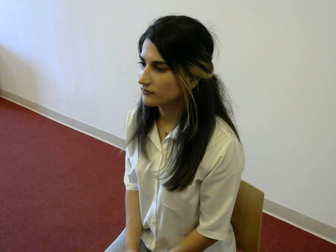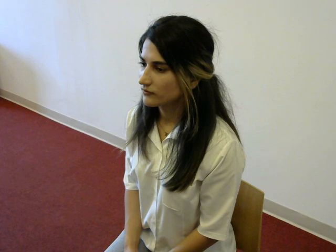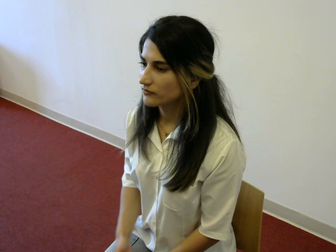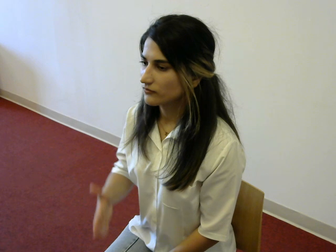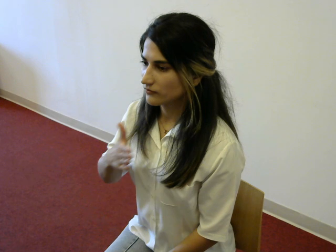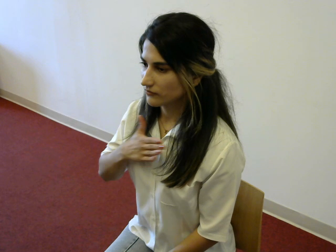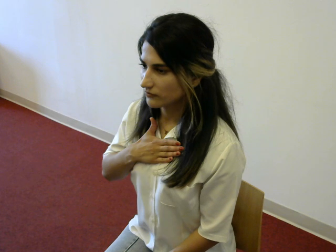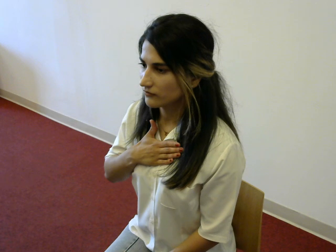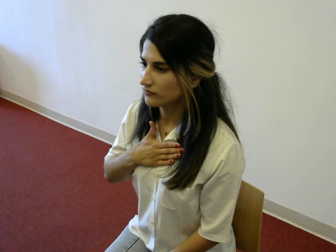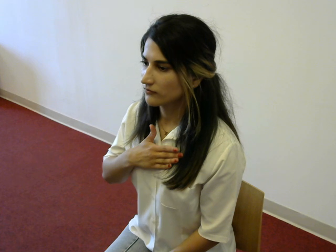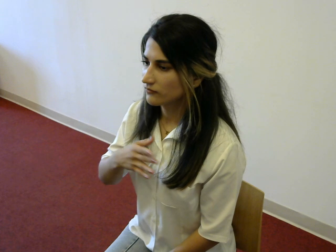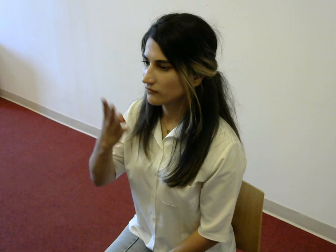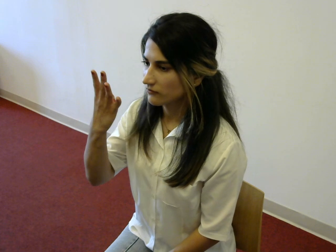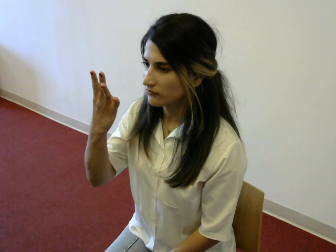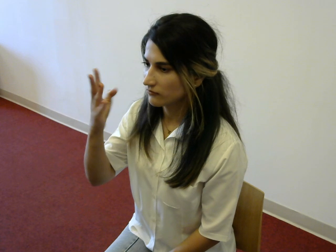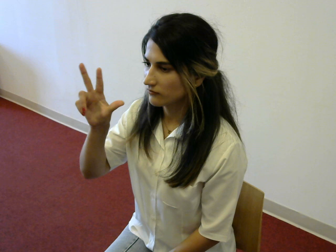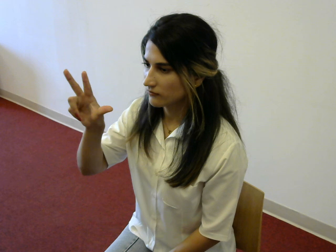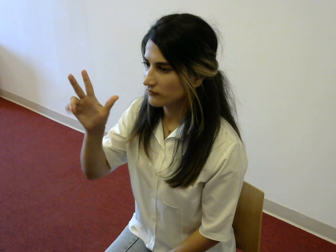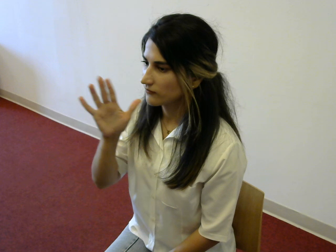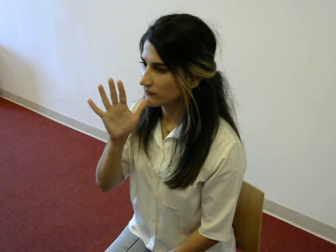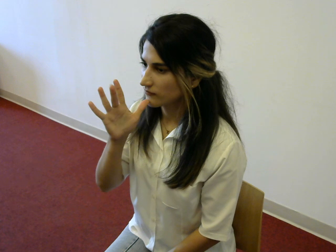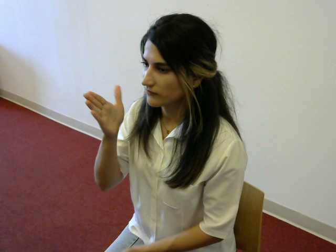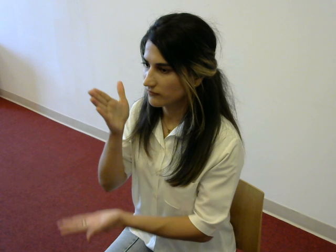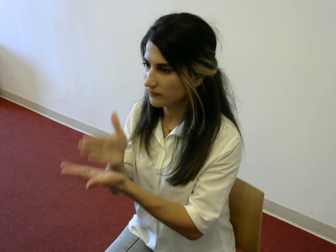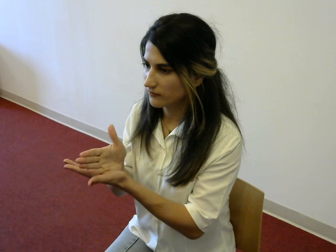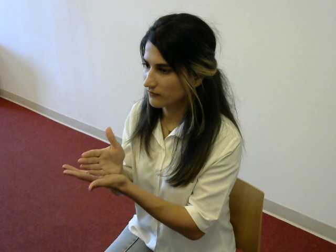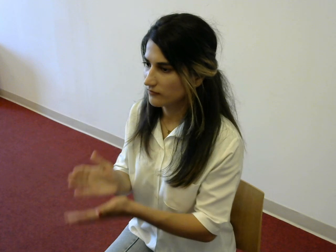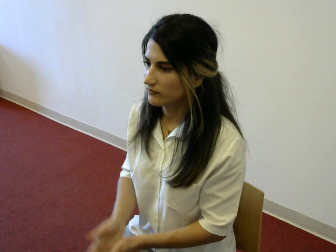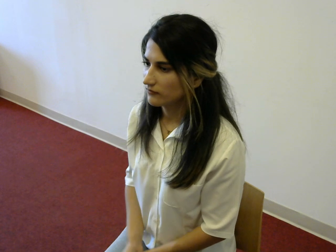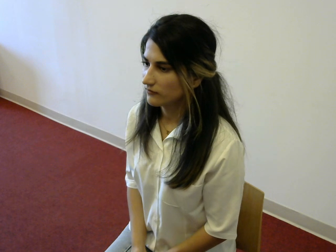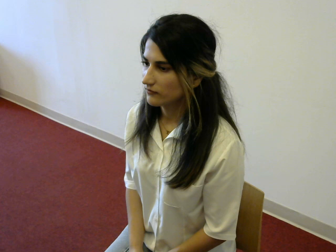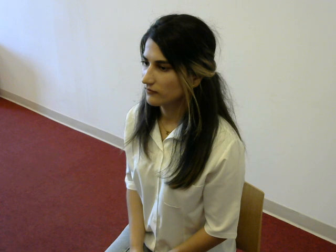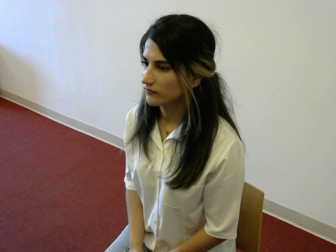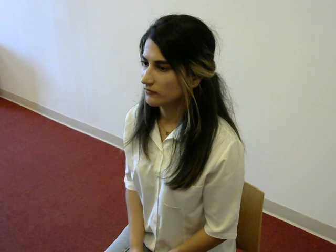Mənim 43 yaşım var